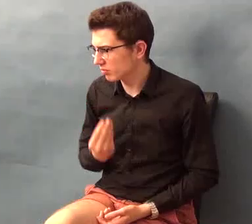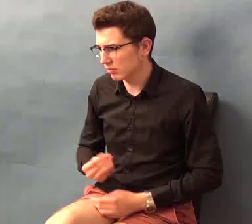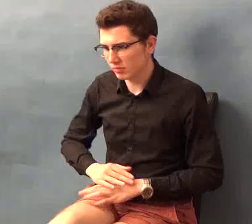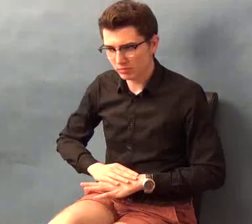To wszystko.